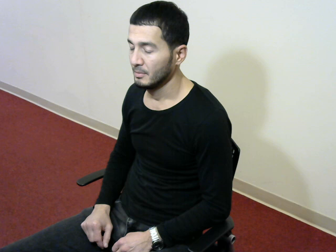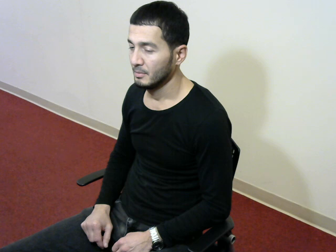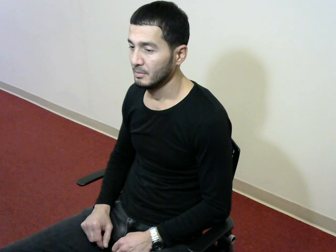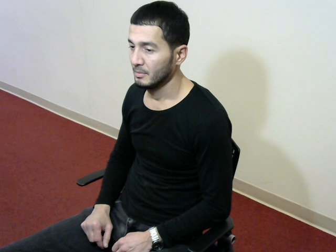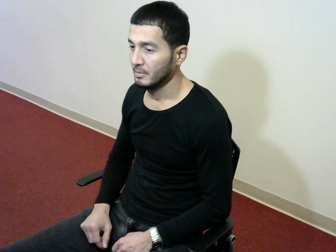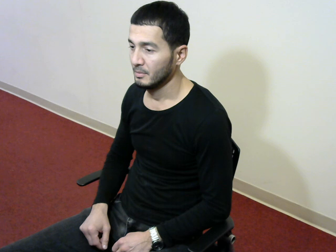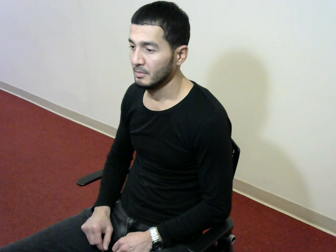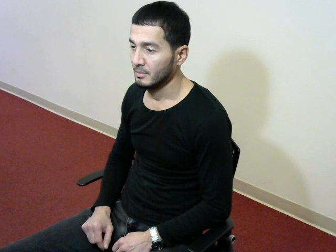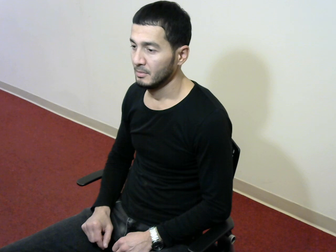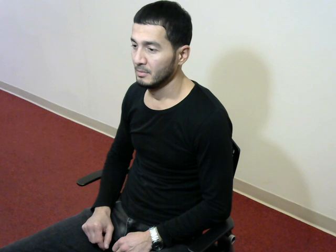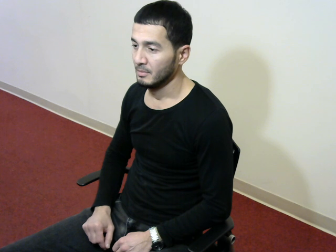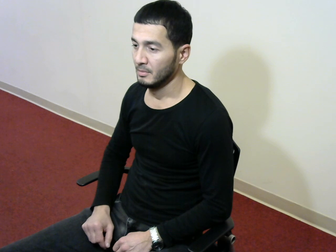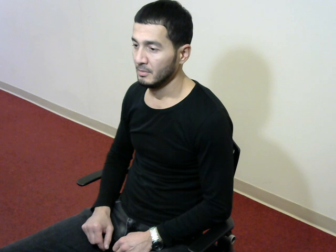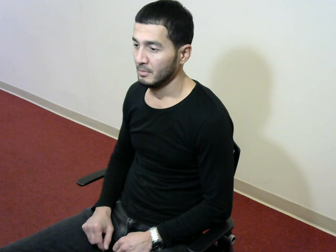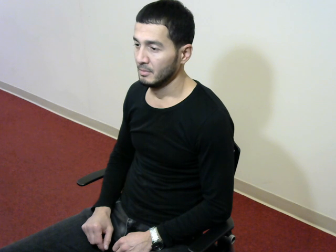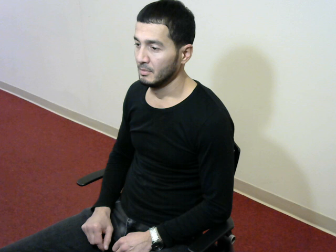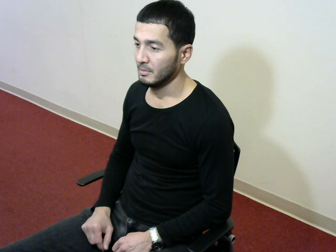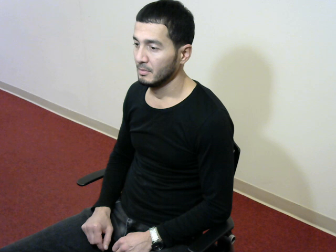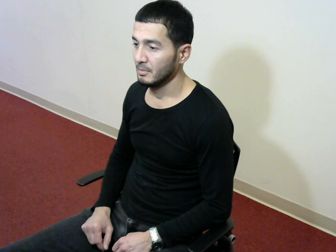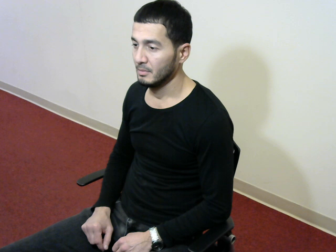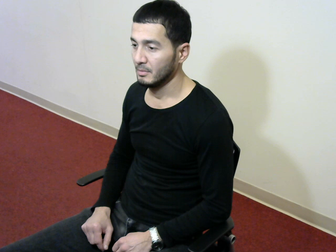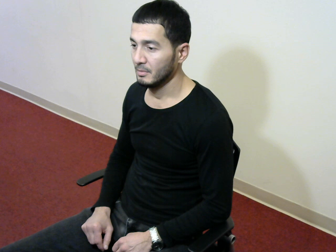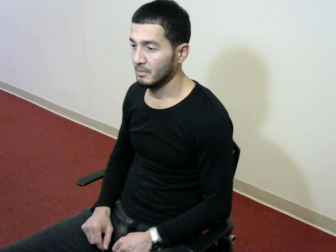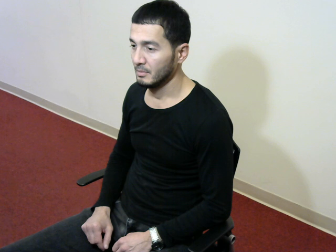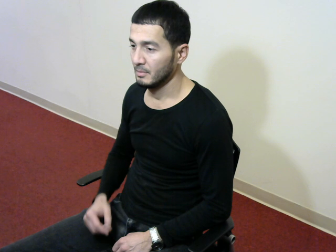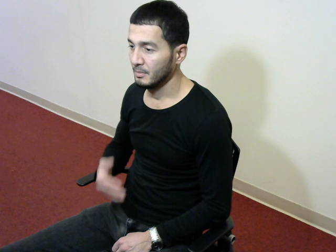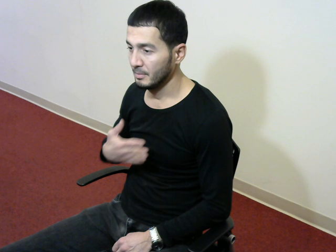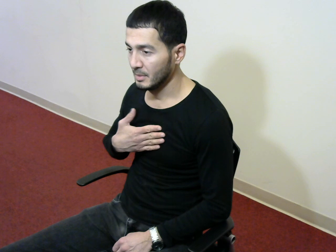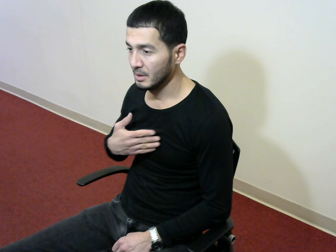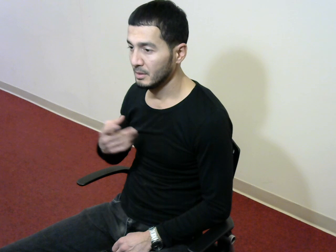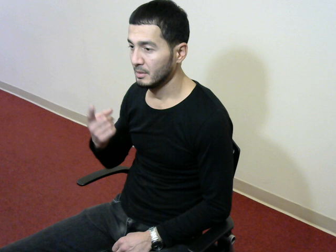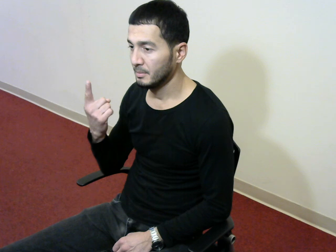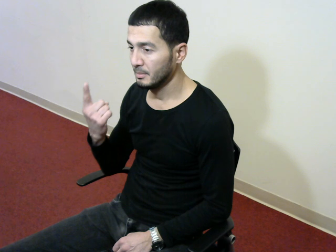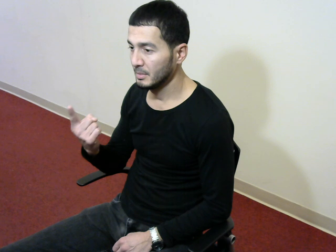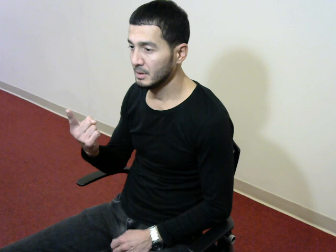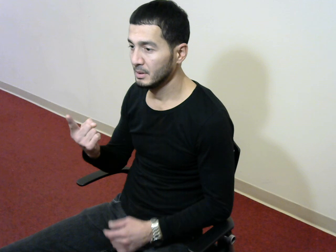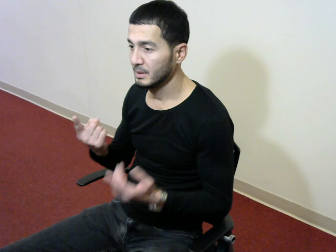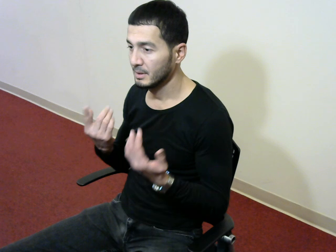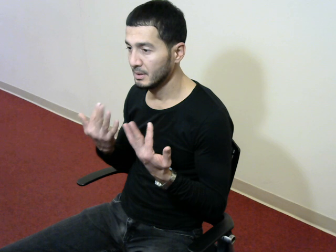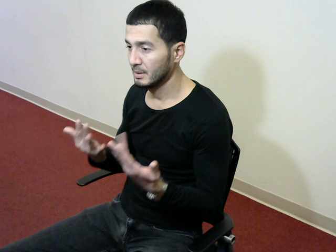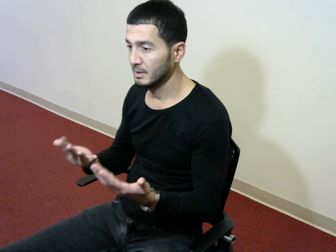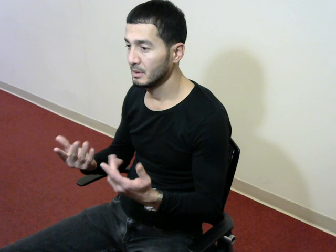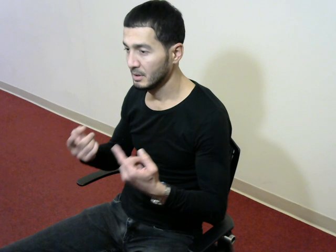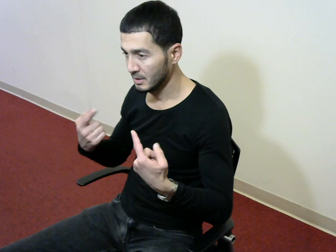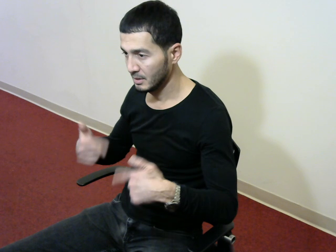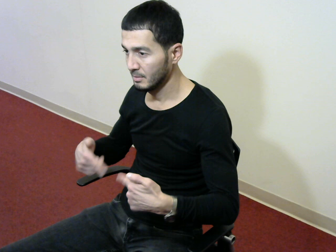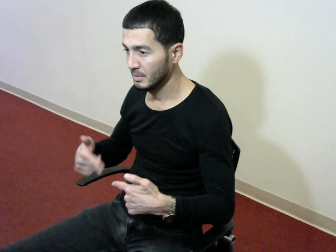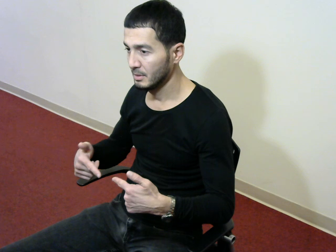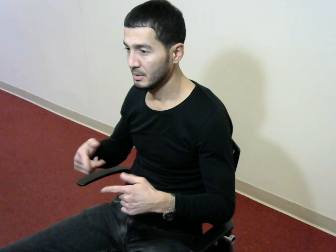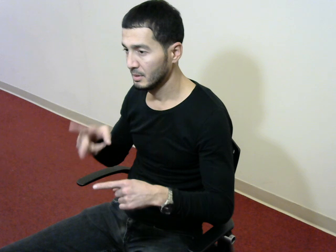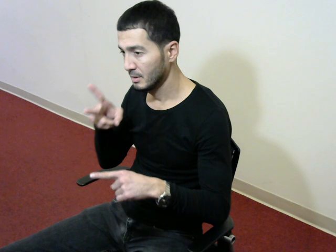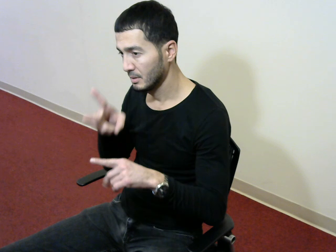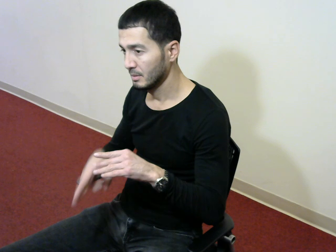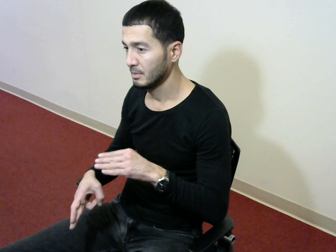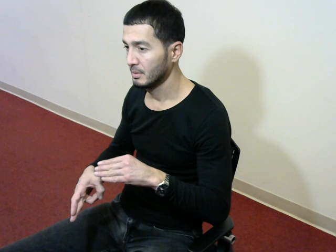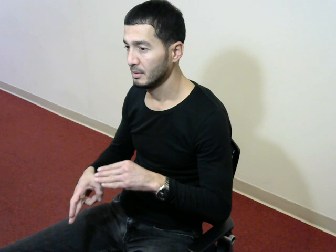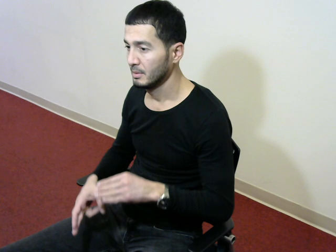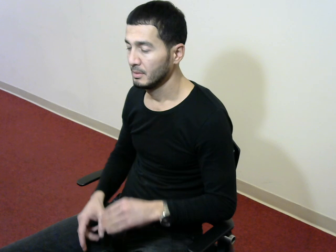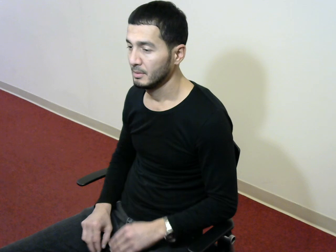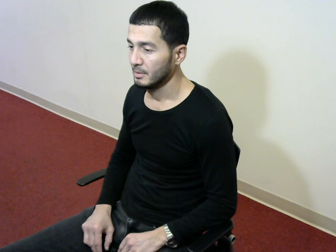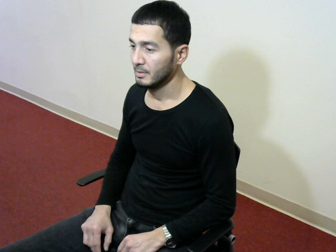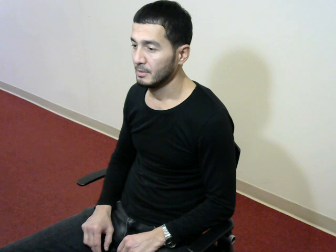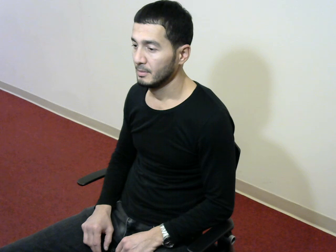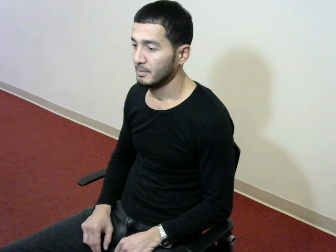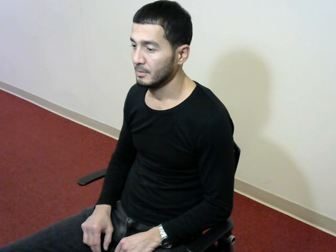Mən bir neçə imtahandan kəsildim